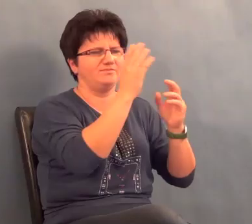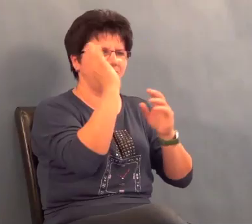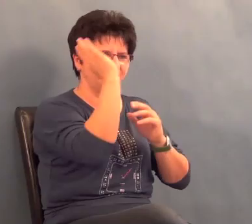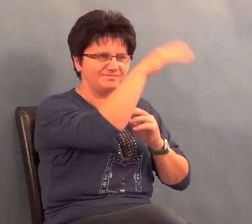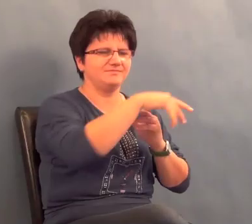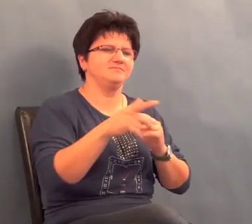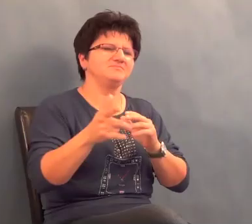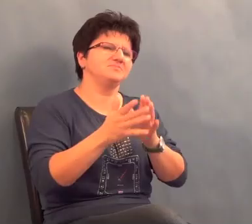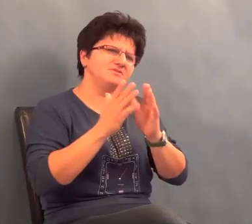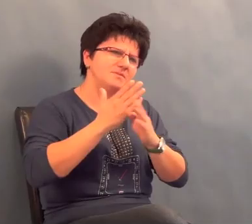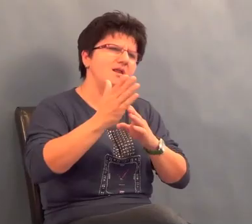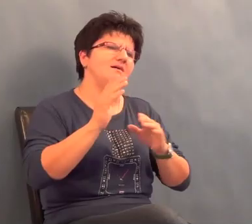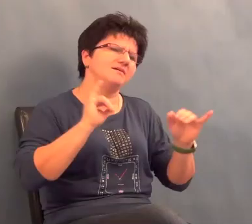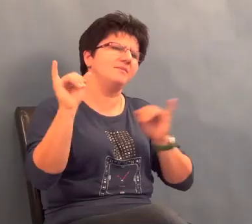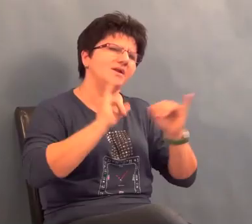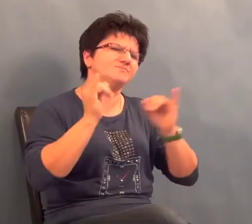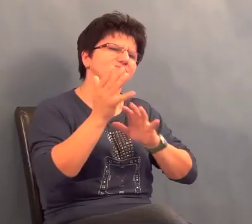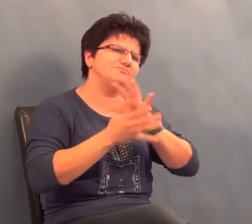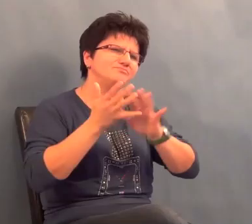A oni dalej migają, rozmawiają.